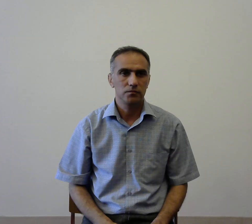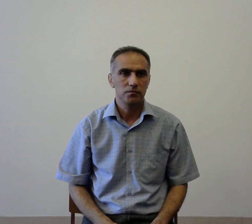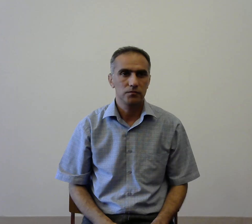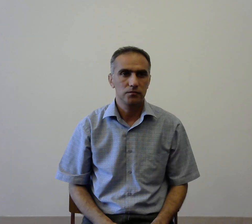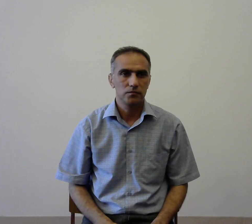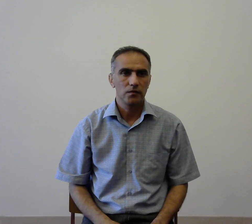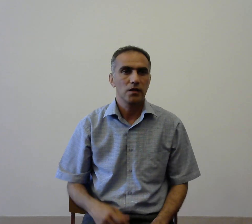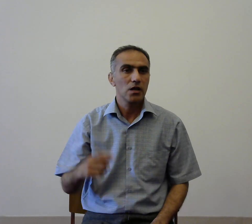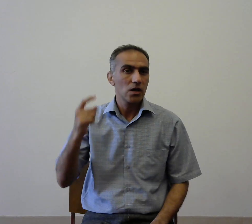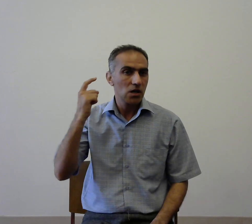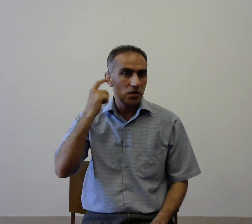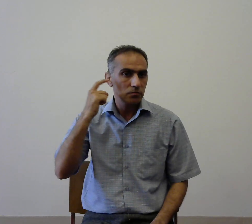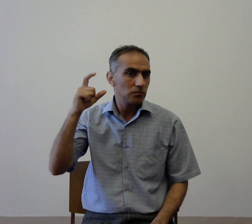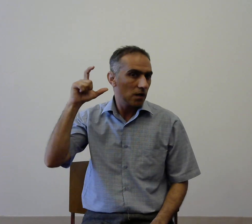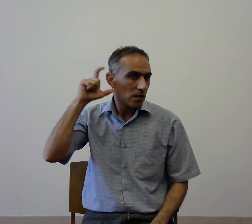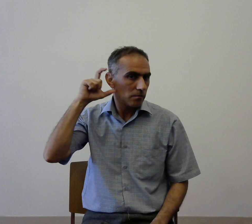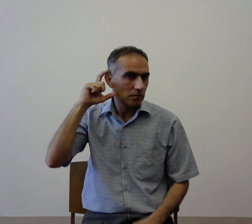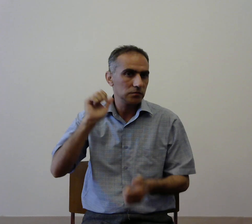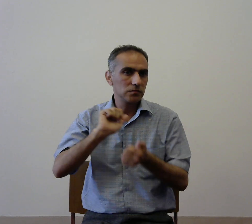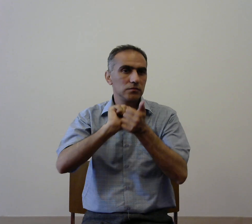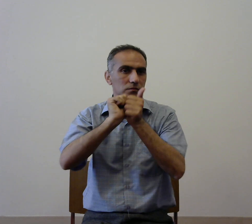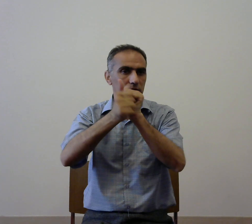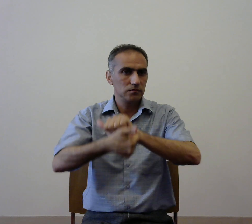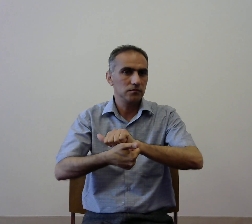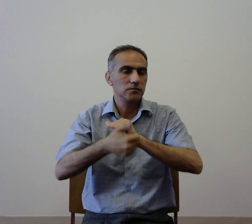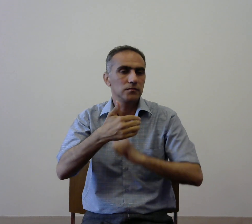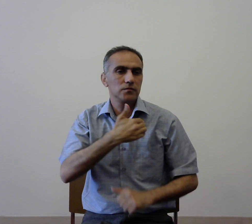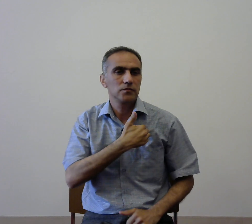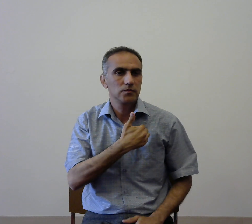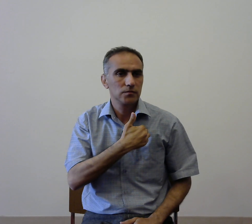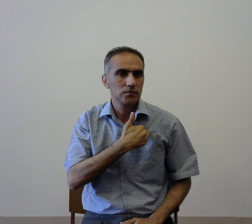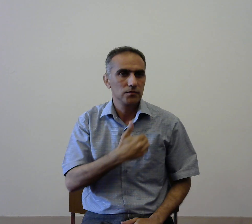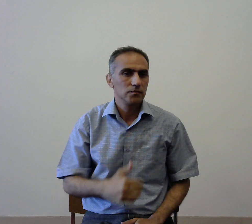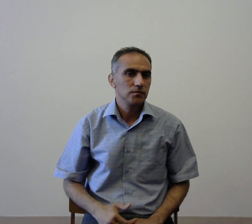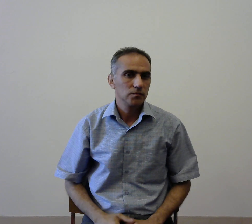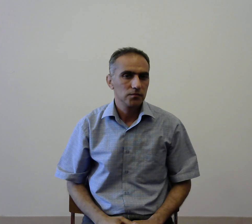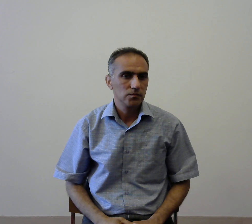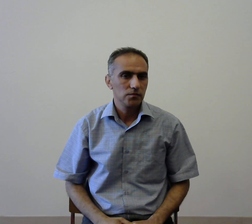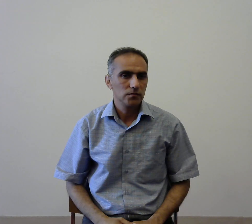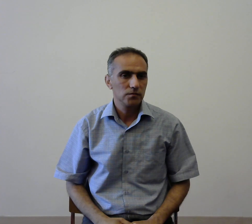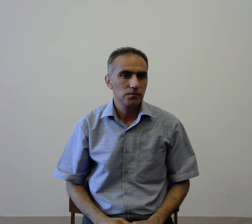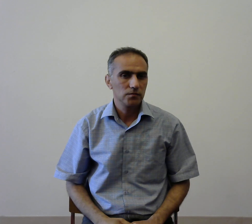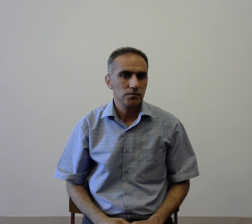Eşitmə aparatını dəyişmək istəyirəm